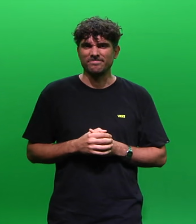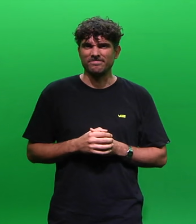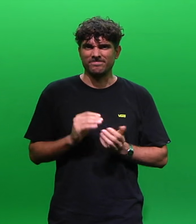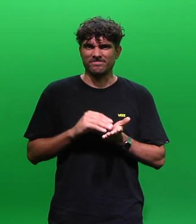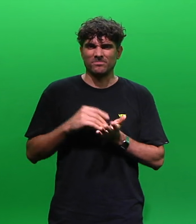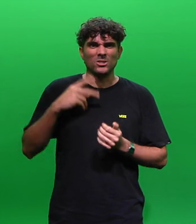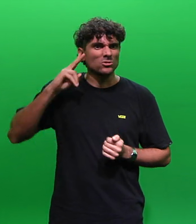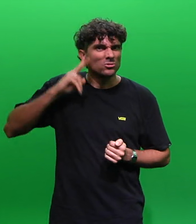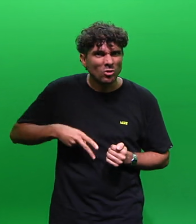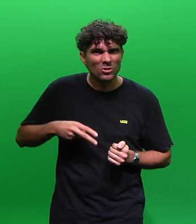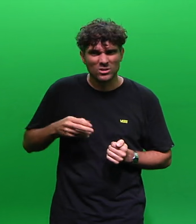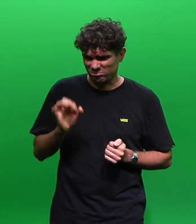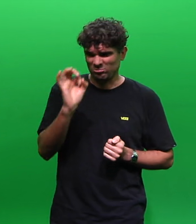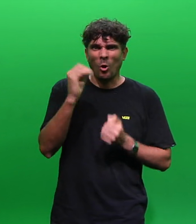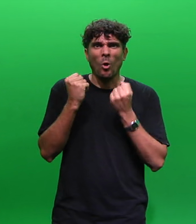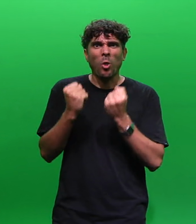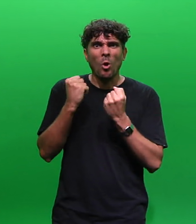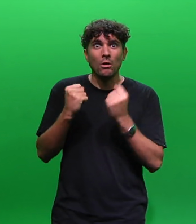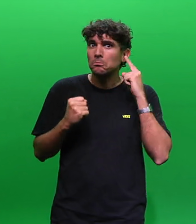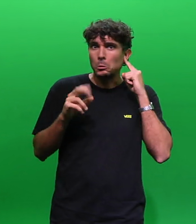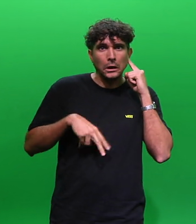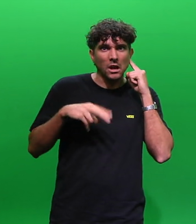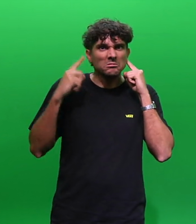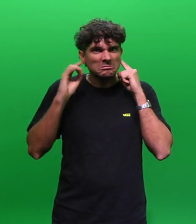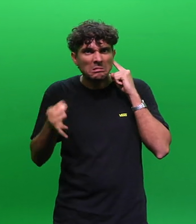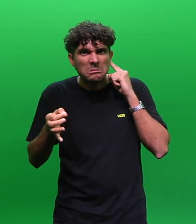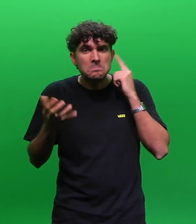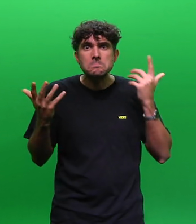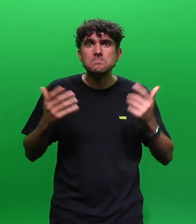De vegades em cau un tap de cera dur de l'orella dreta, de l'esquerra no, però de la dreta sí.